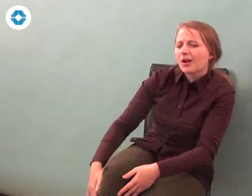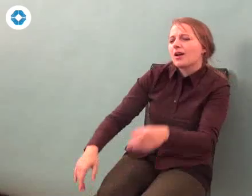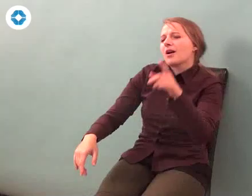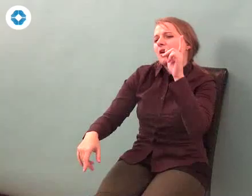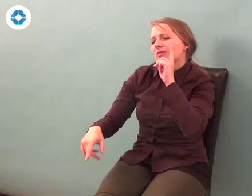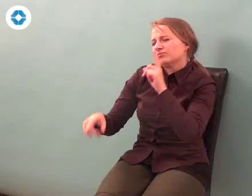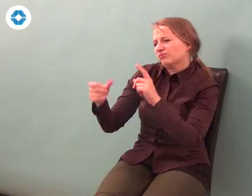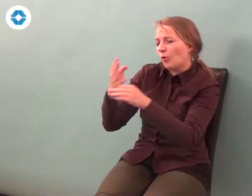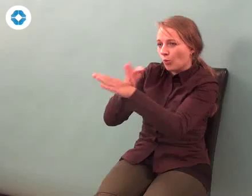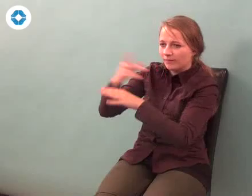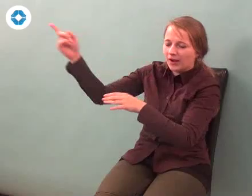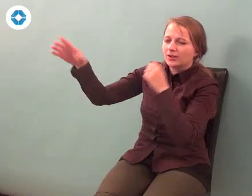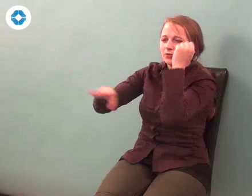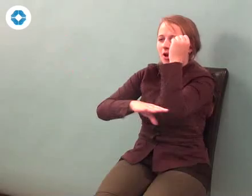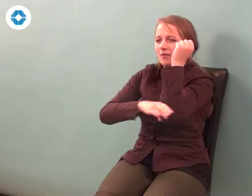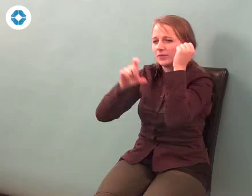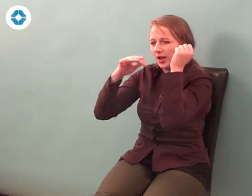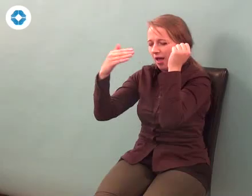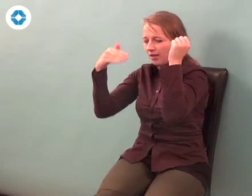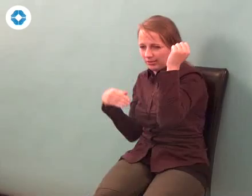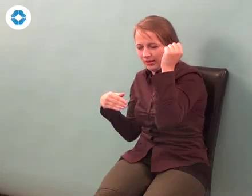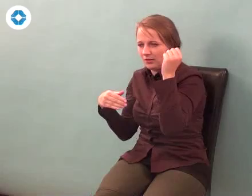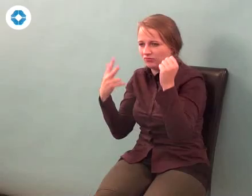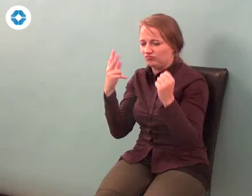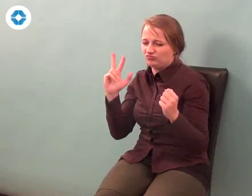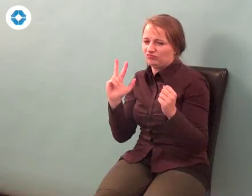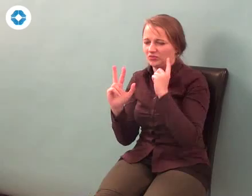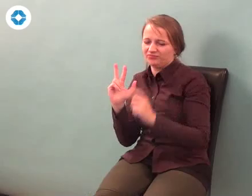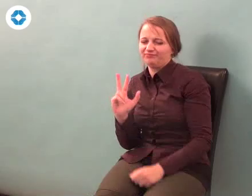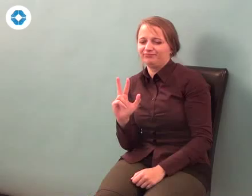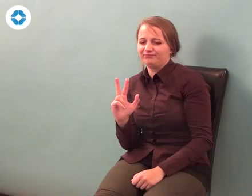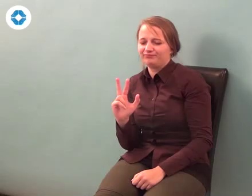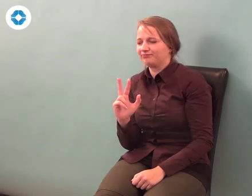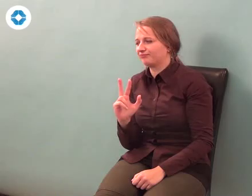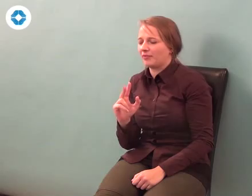W cieniu drzewa stoją ukryci trzej chłopcy i przyglądają się.